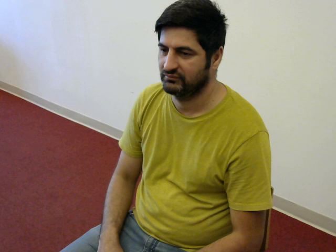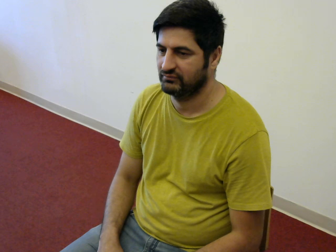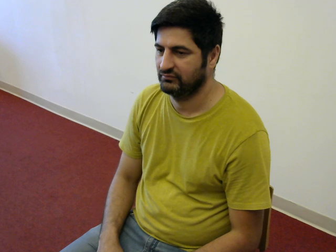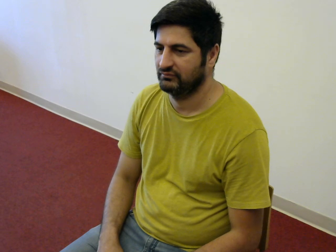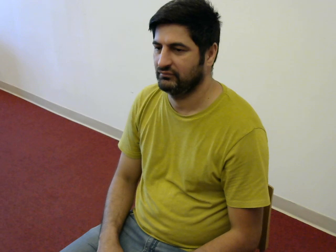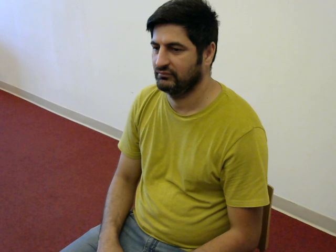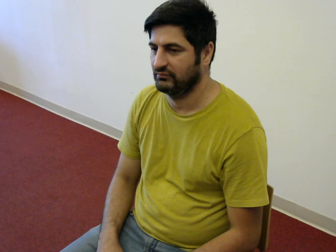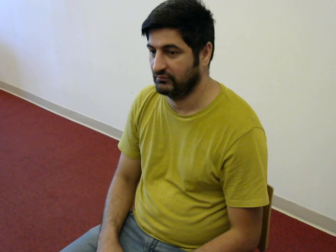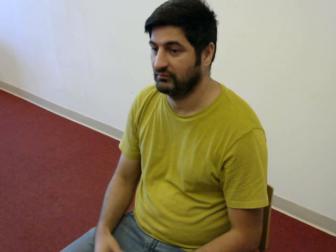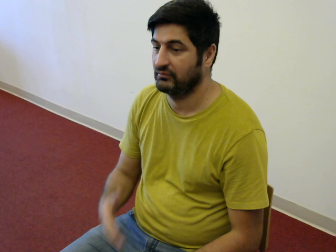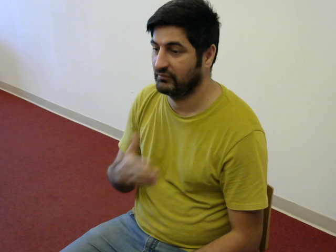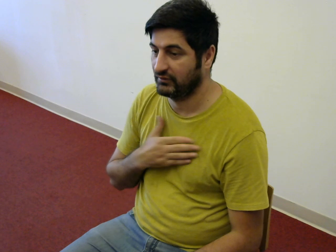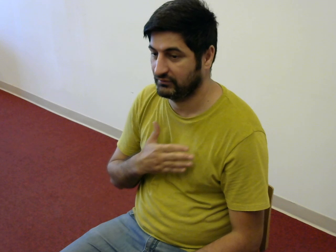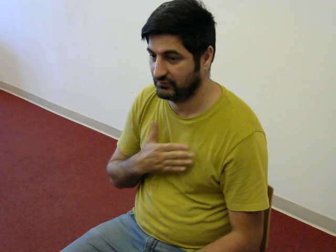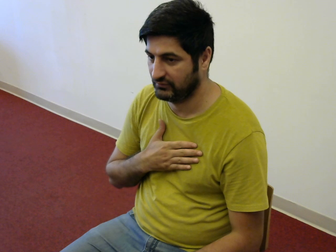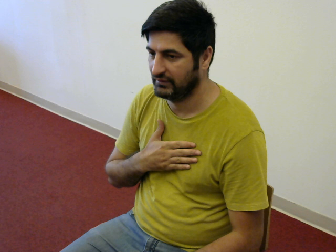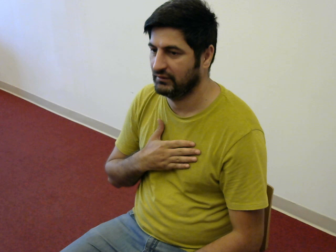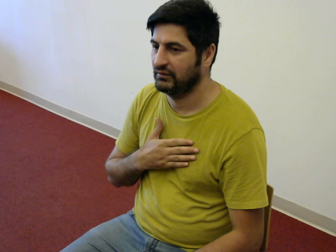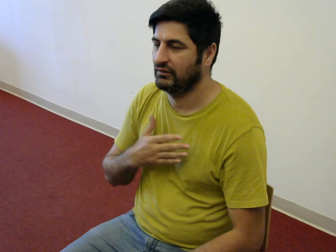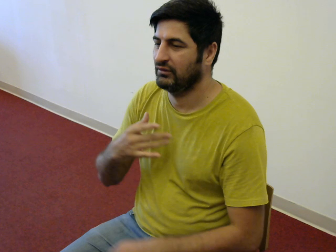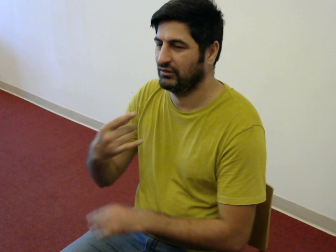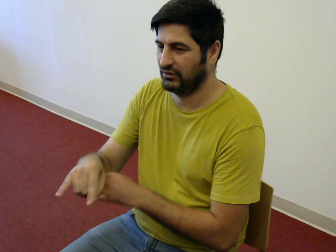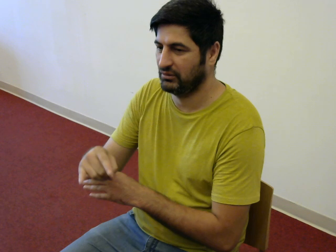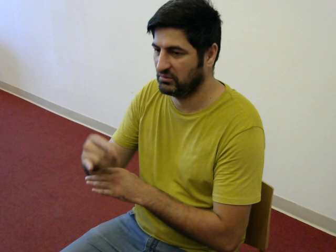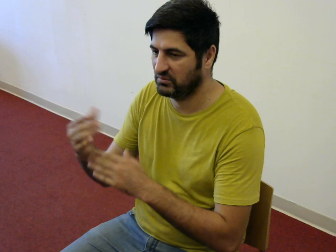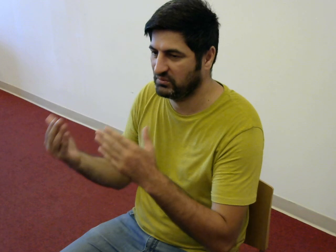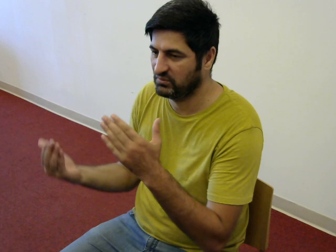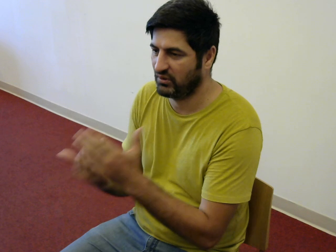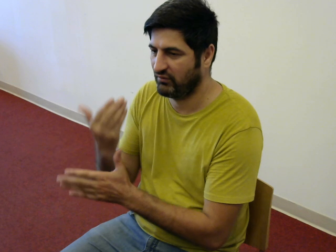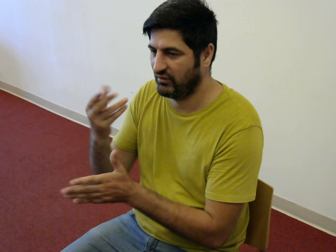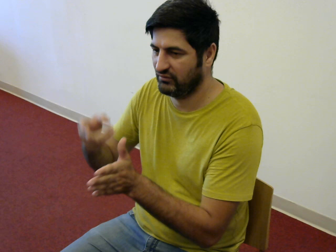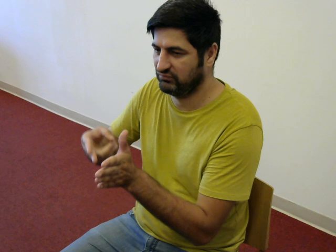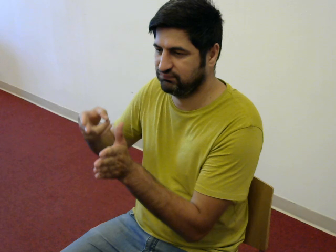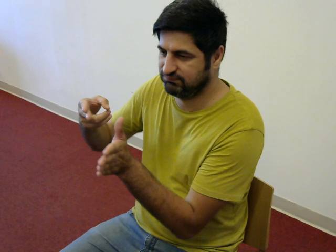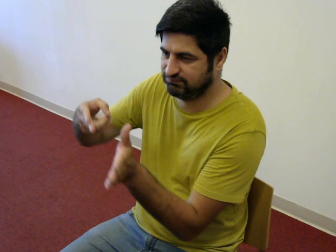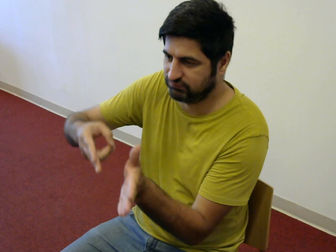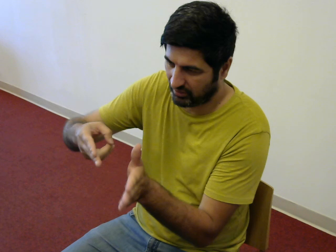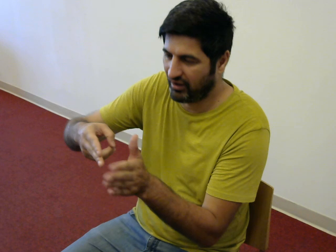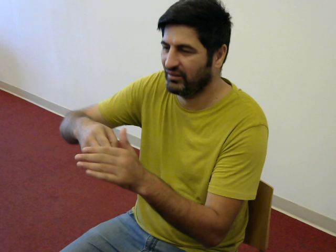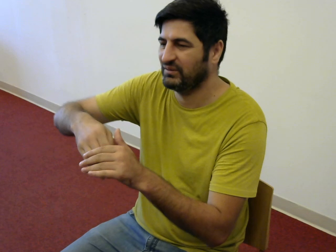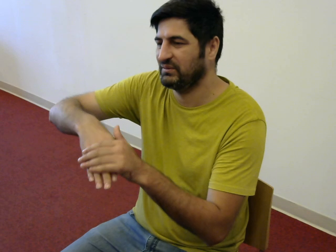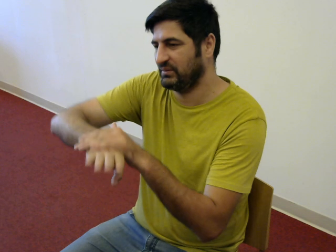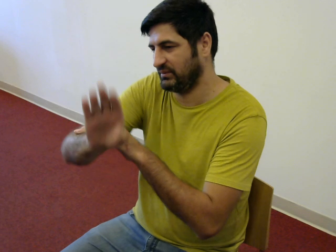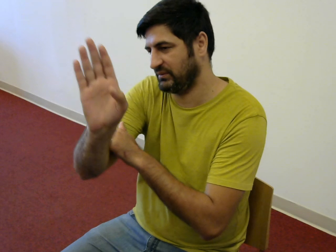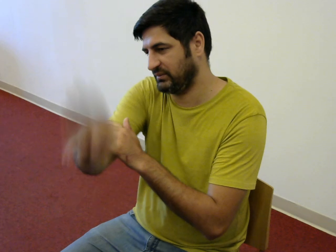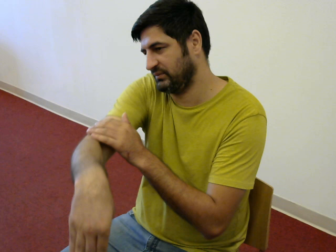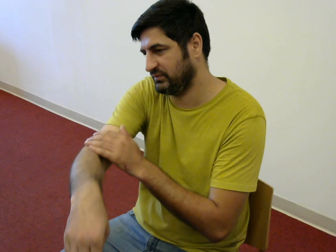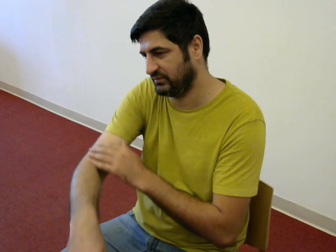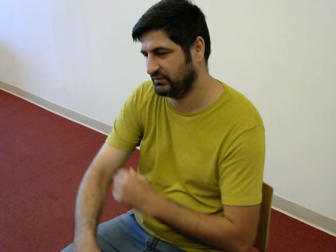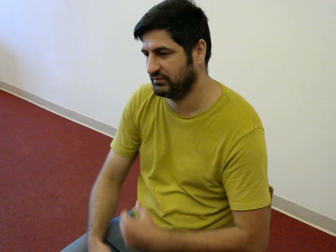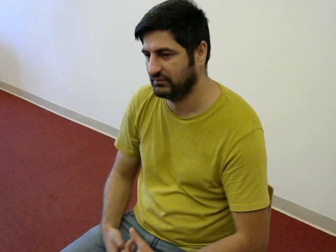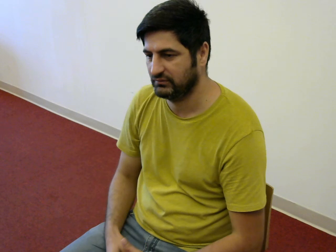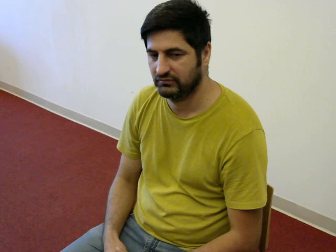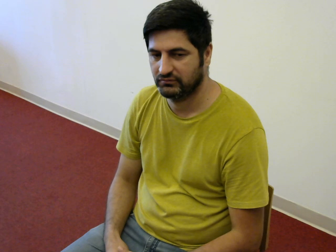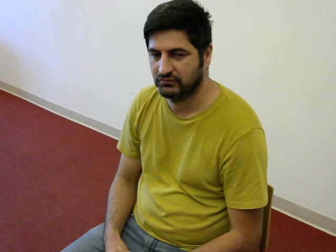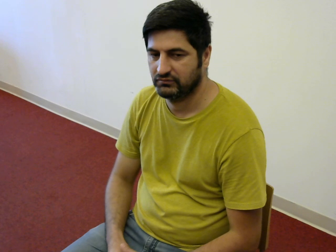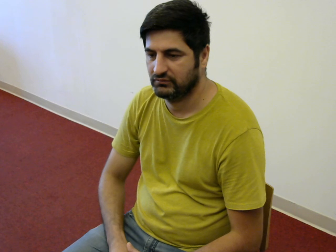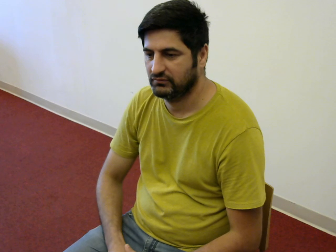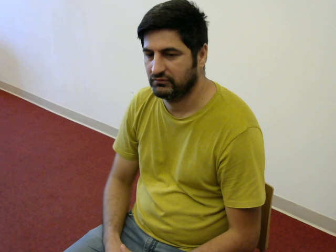Mən Gəncəyə yeni qatarla gedirəm